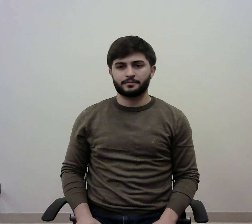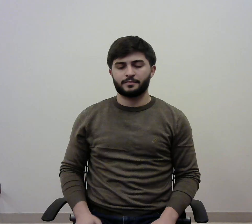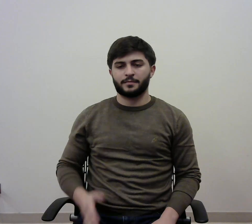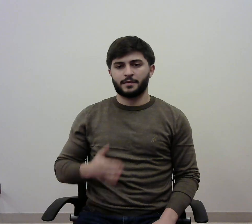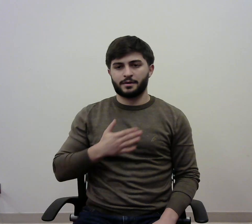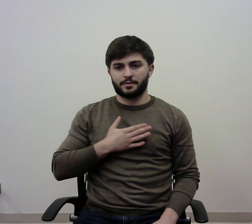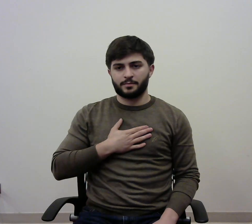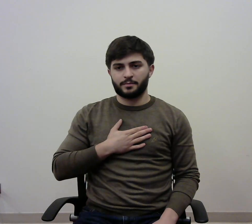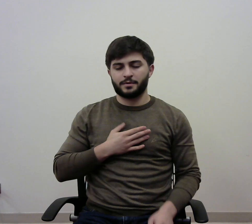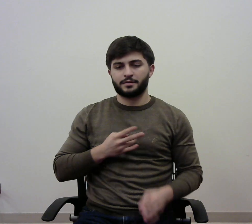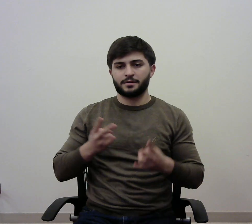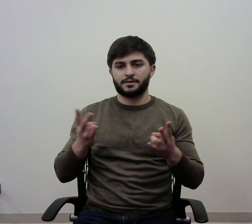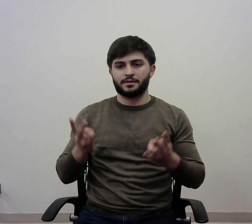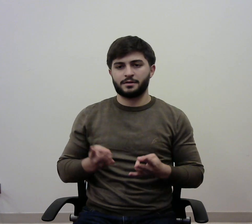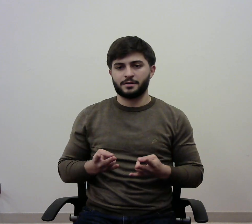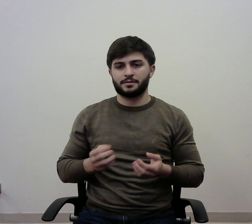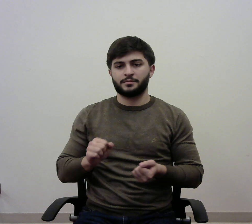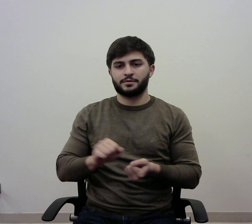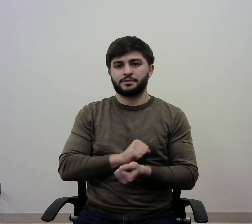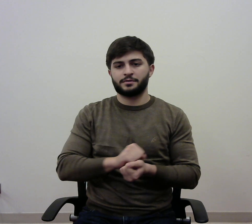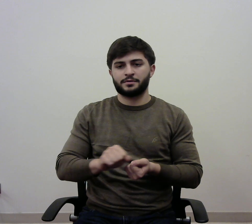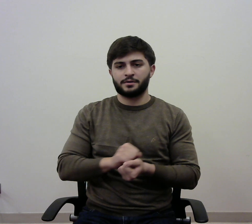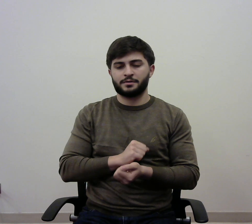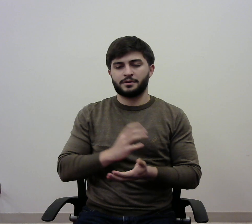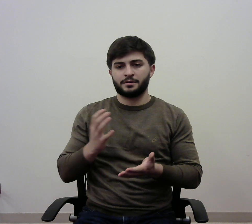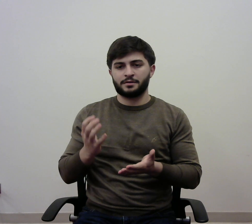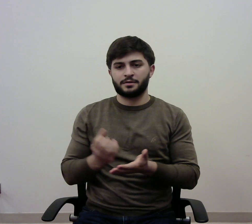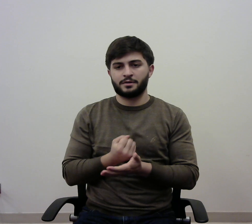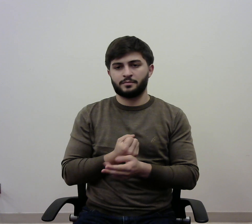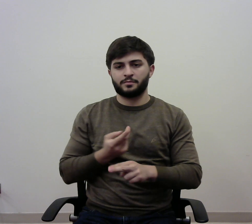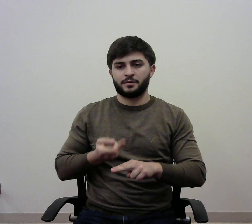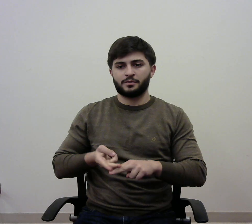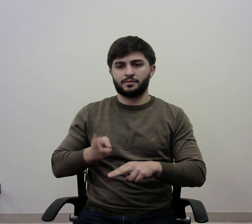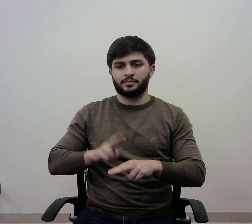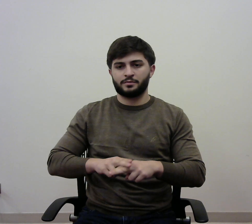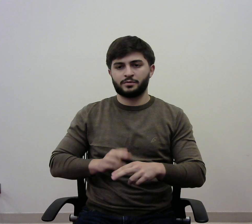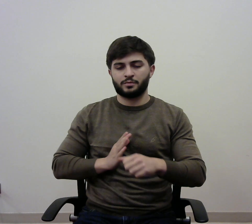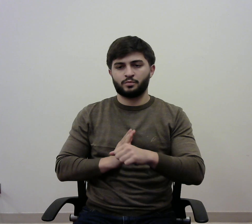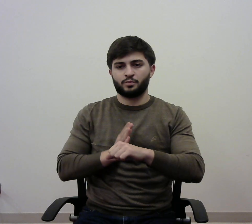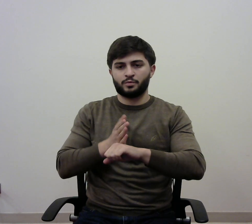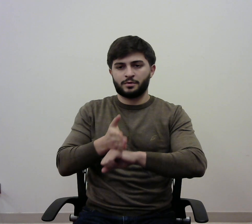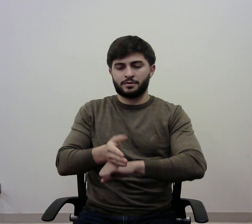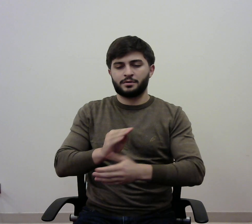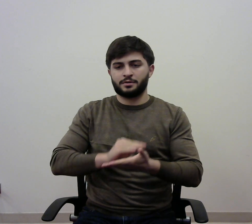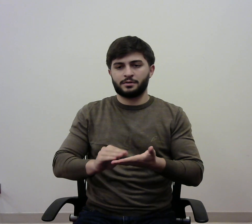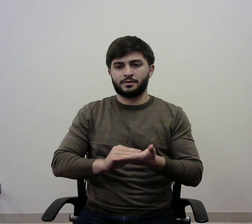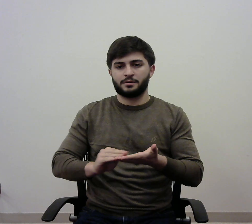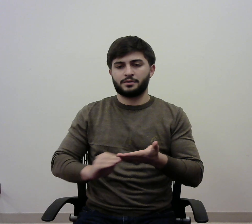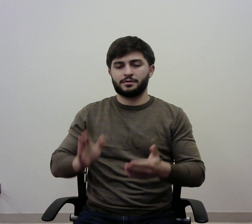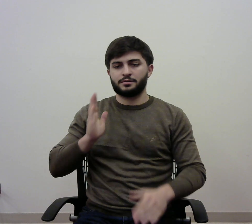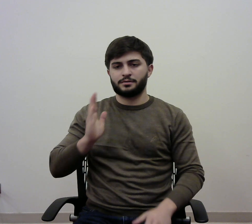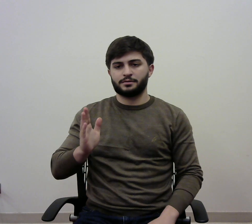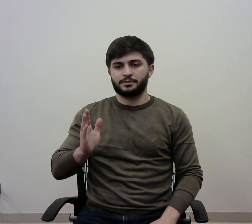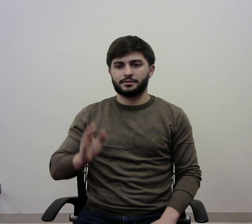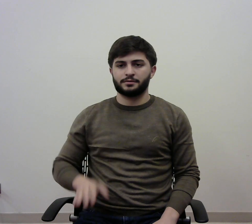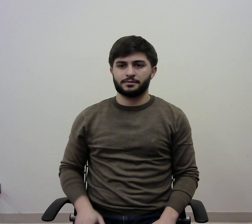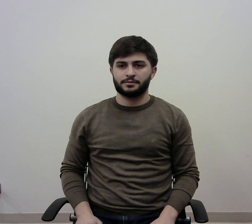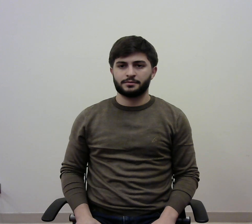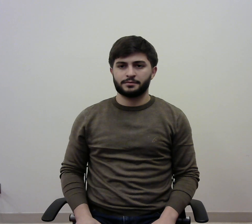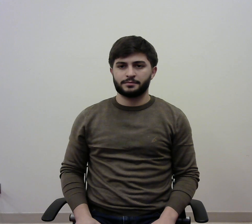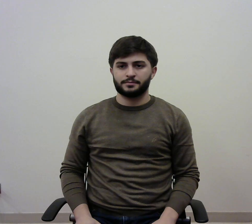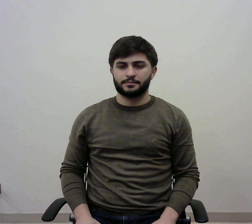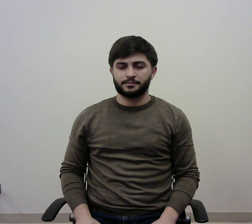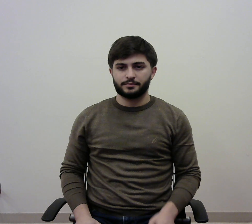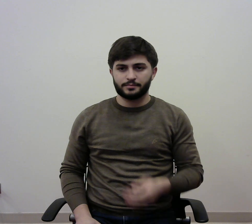Mən lazımlı kağızları tapmaq üçün müraciət yazacam